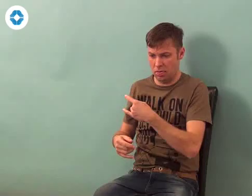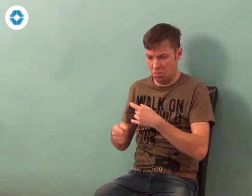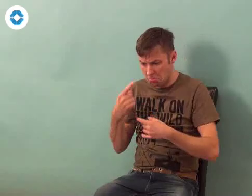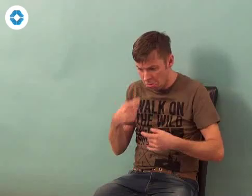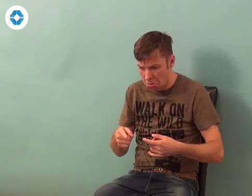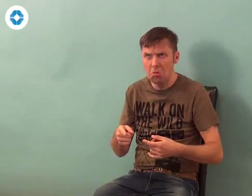Zauważył kosze.